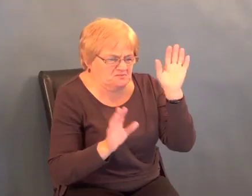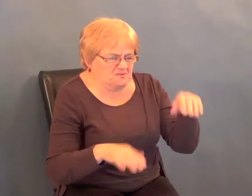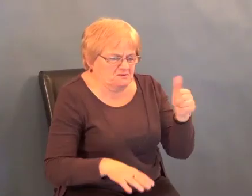Fajnie.